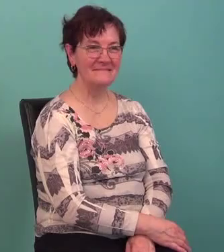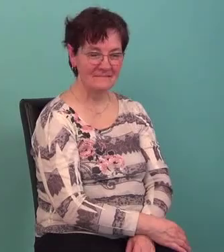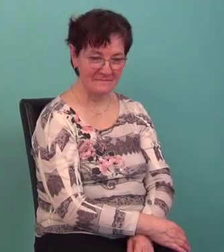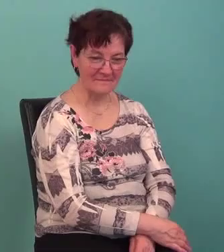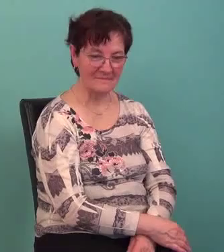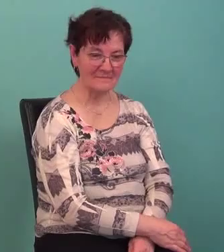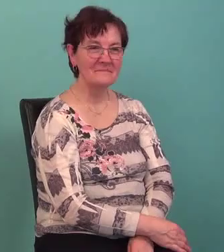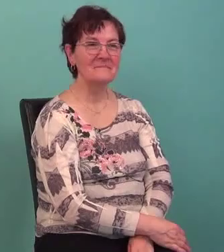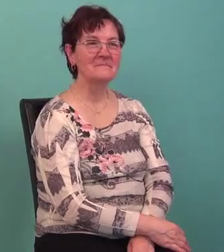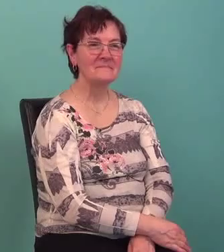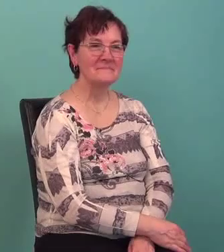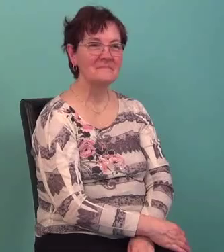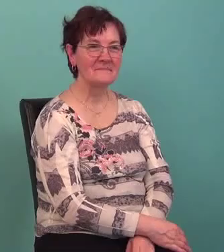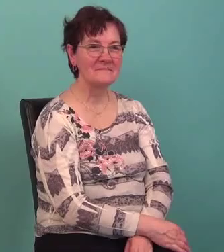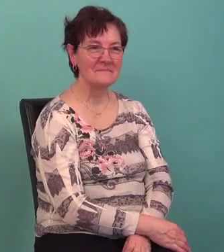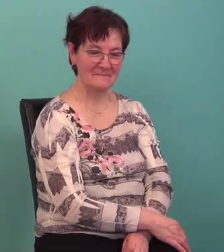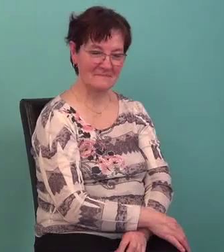Ja tu nie mam napisane po angielsku.